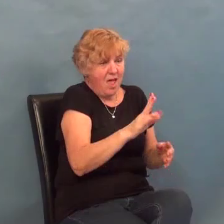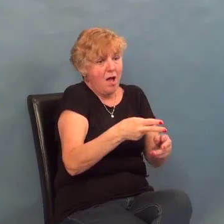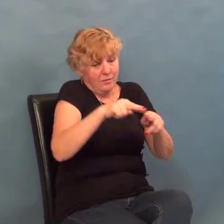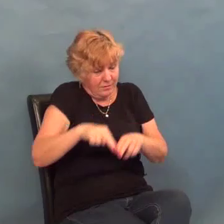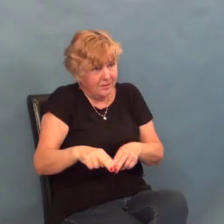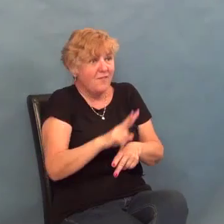Dwie godziny.